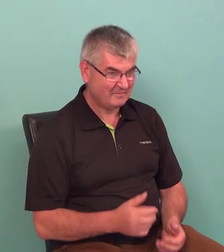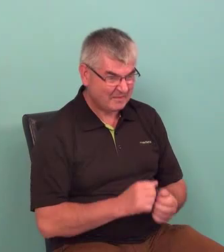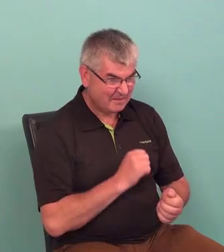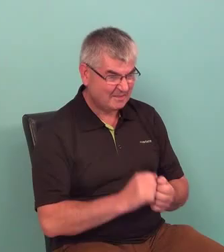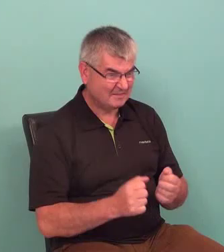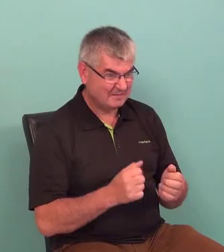Walczysz?